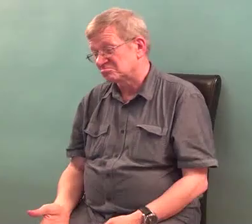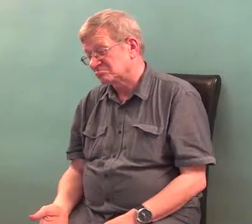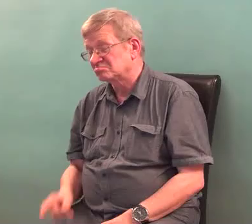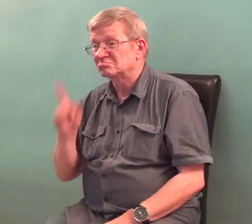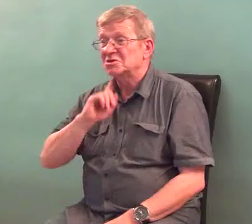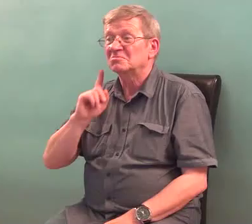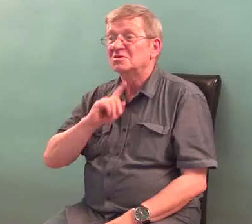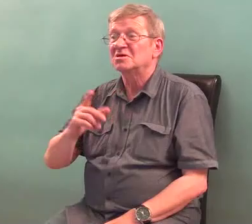W Przemyślu...